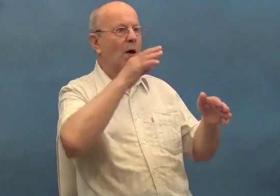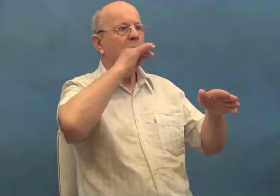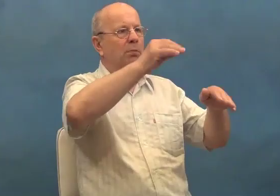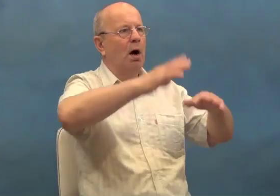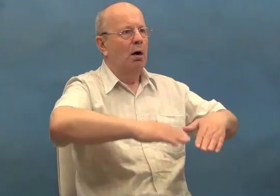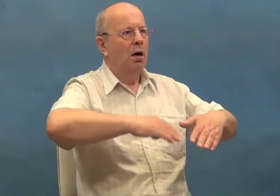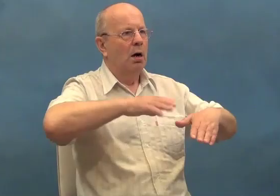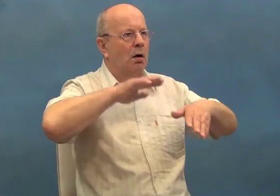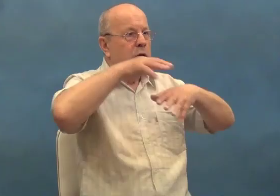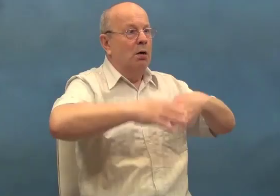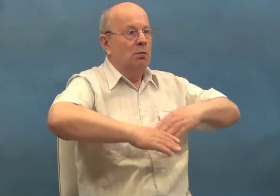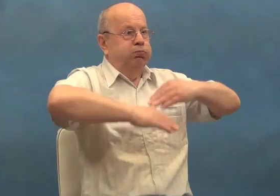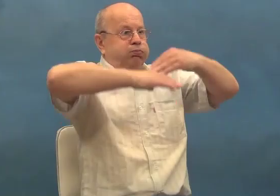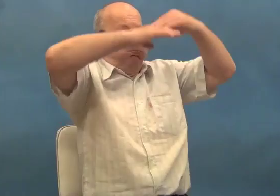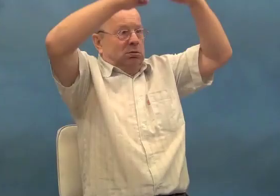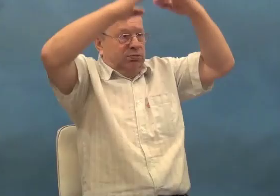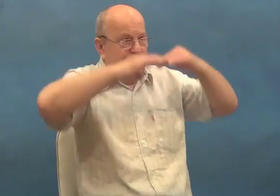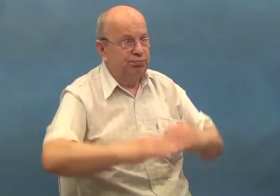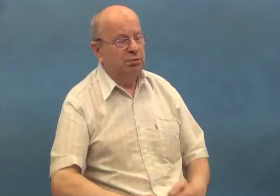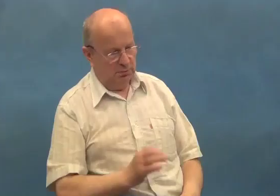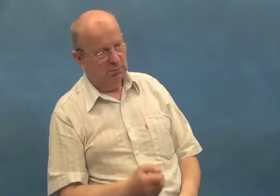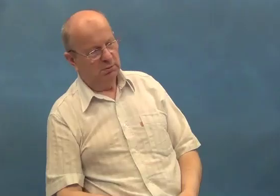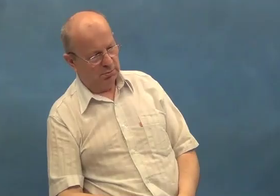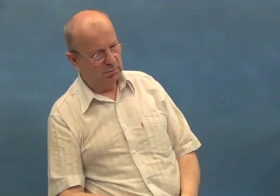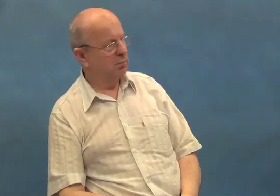Wody przybywa, a potem ubywa.